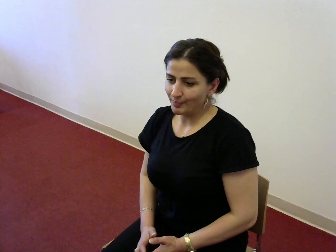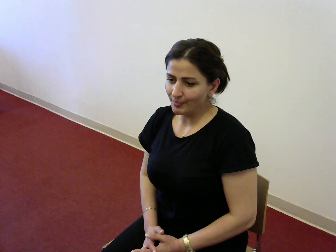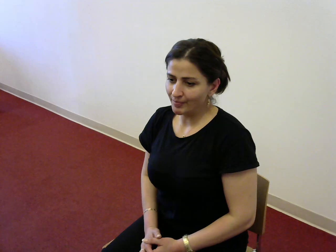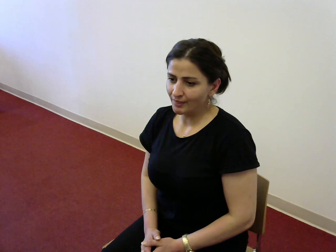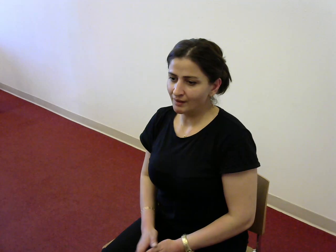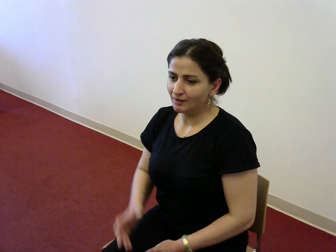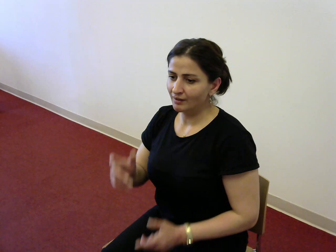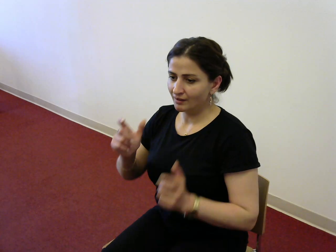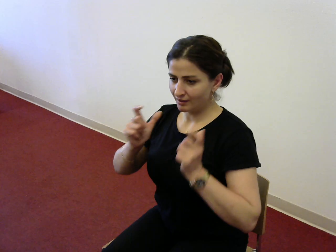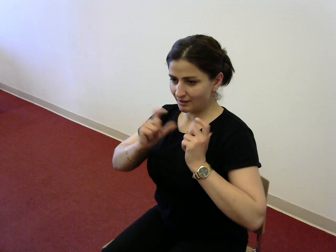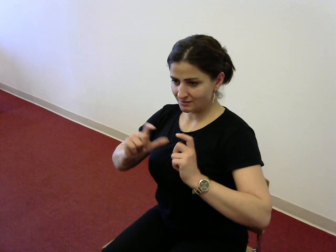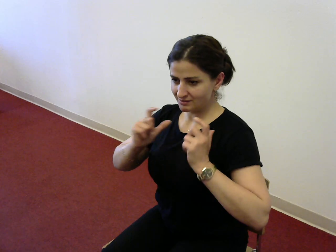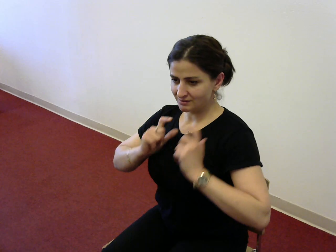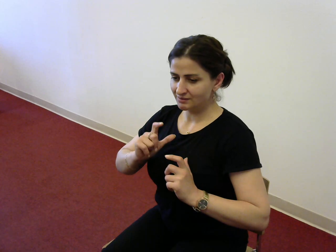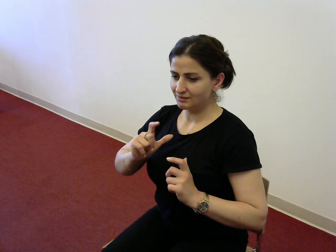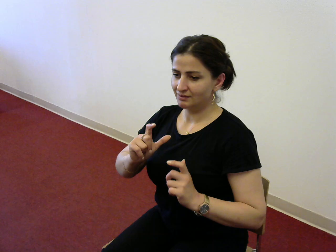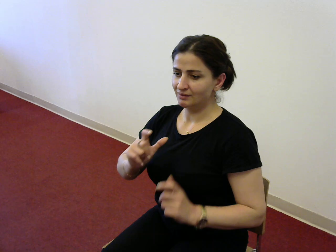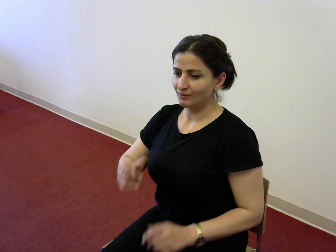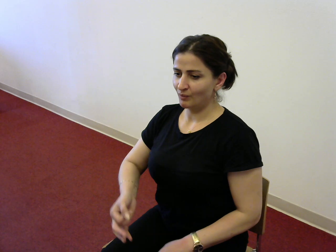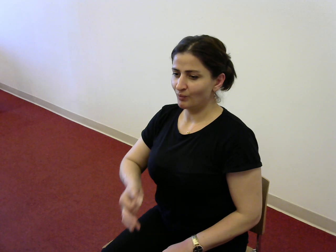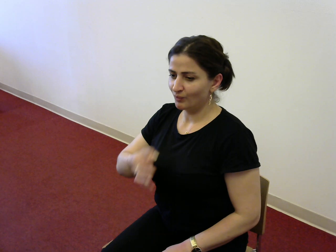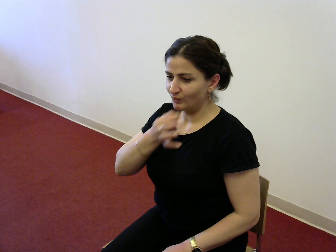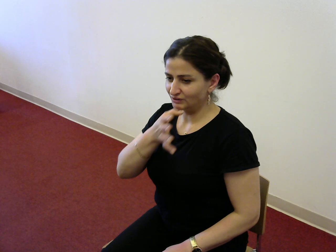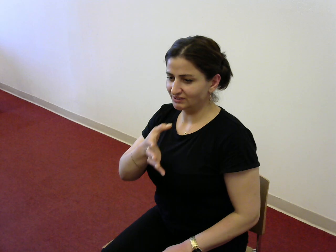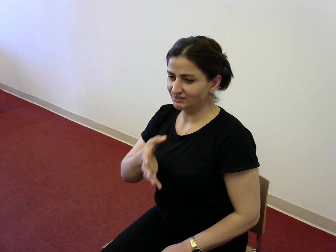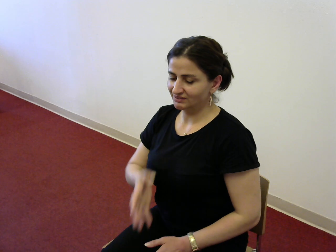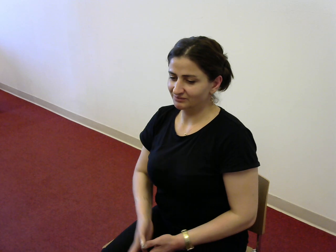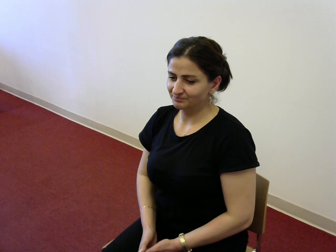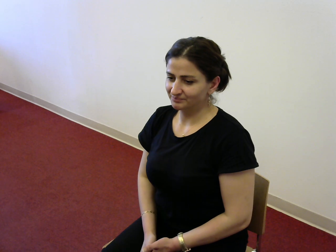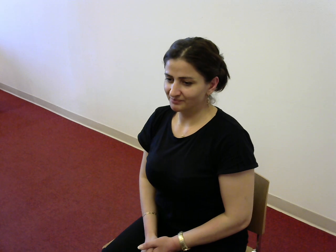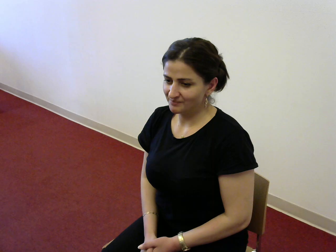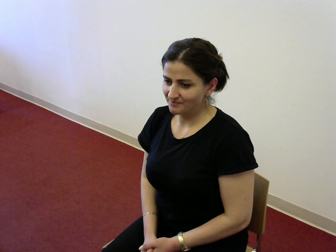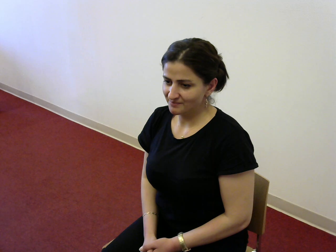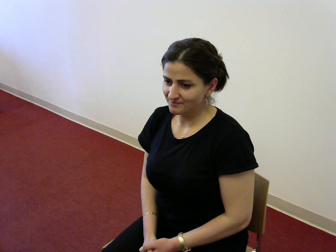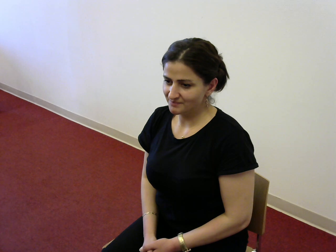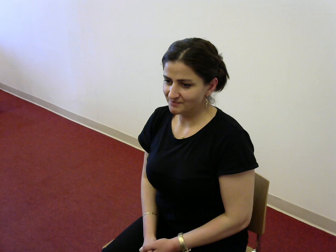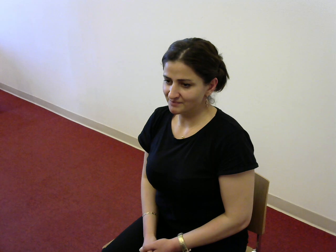Köynəyim xoşuna gəlir?